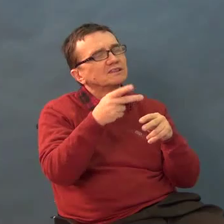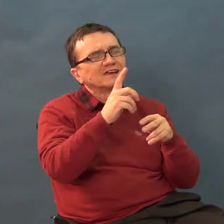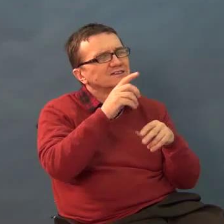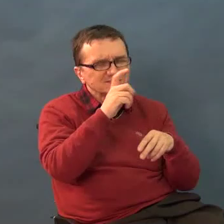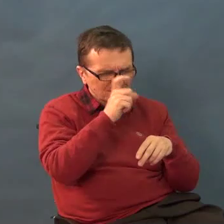Nie.